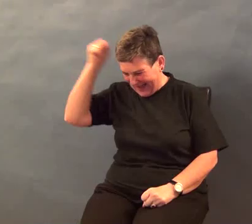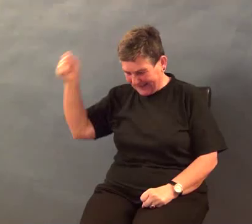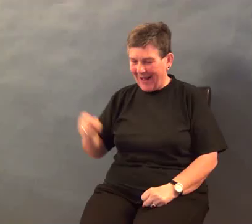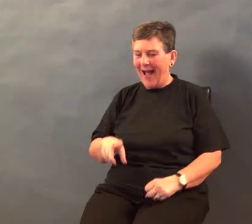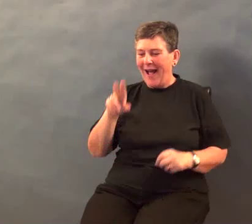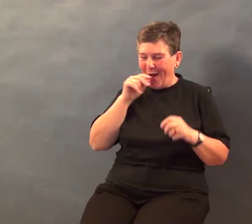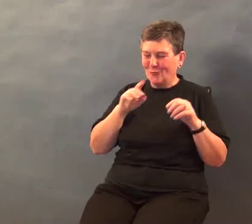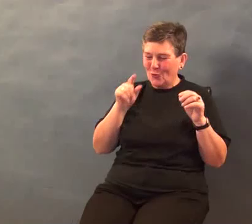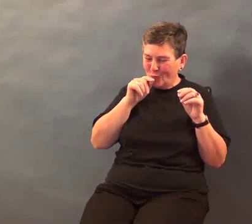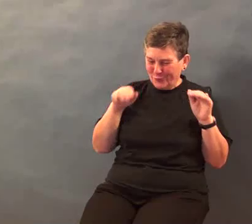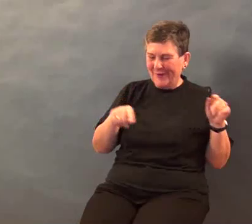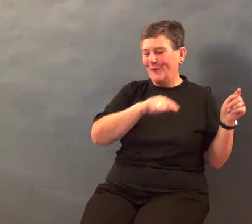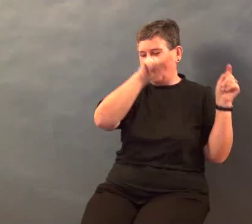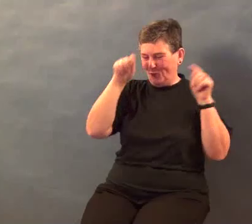Ptaszek wrócił.